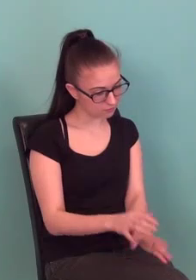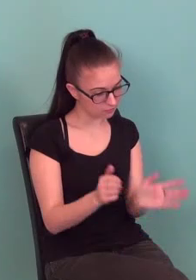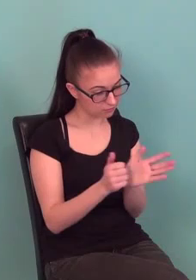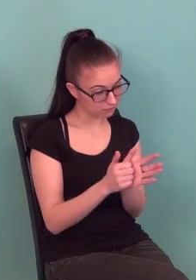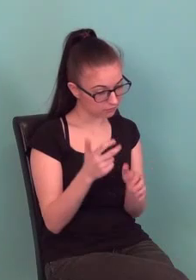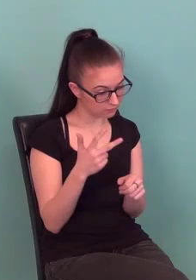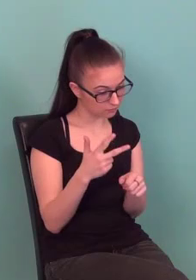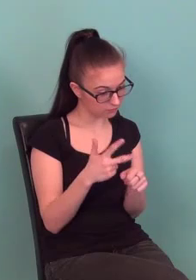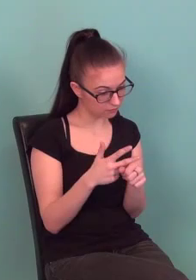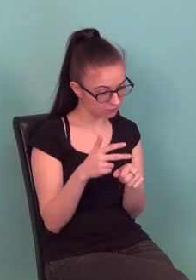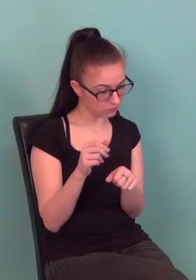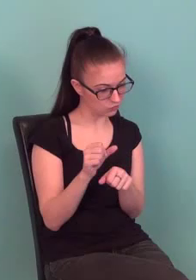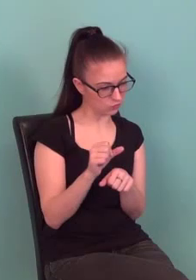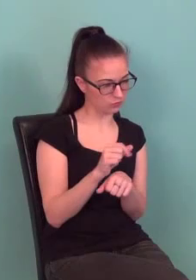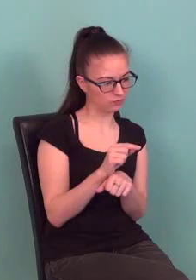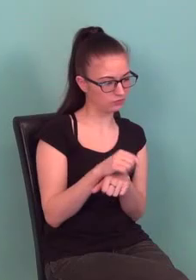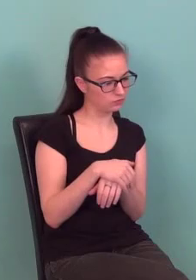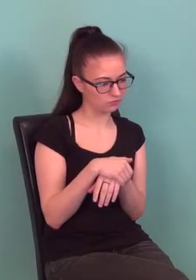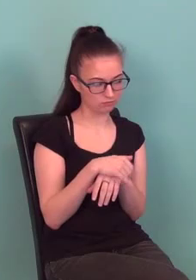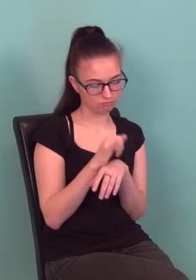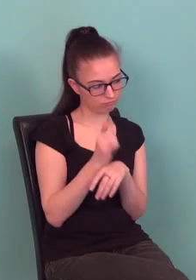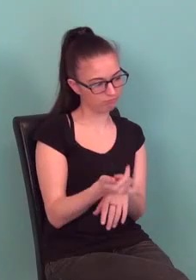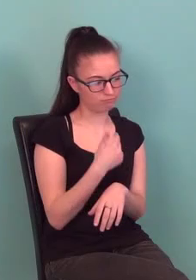O szesnastej trzydzieści nie mogę.